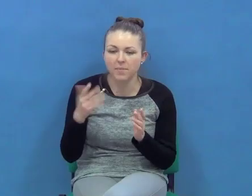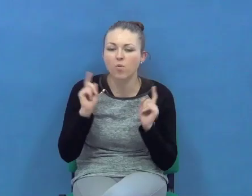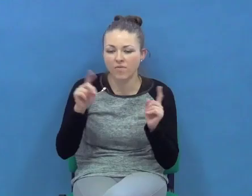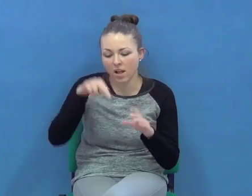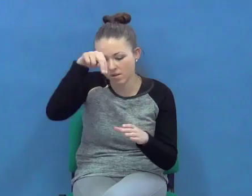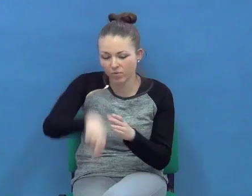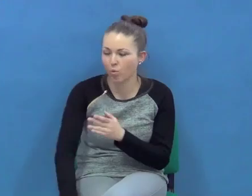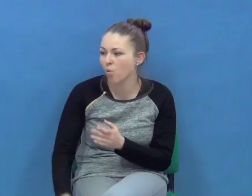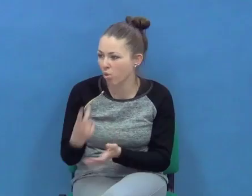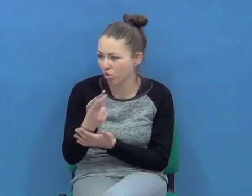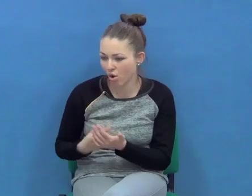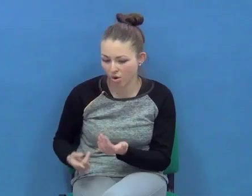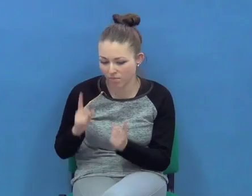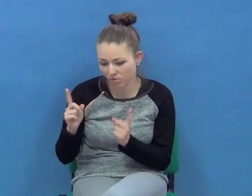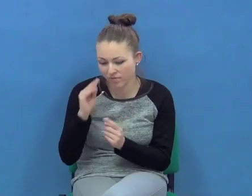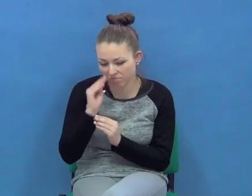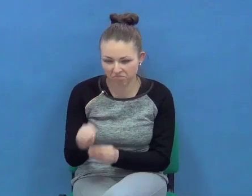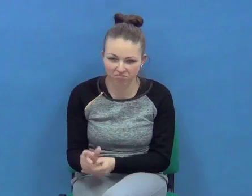Informacja, że można się utopić.